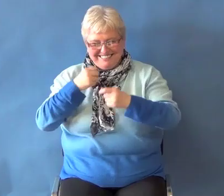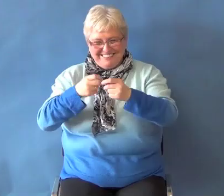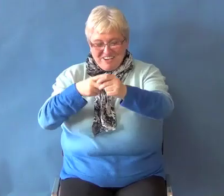Ciężko mi.